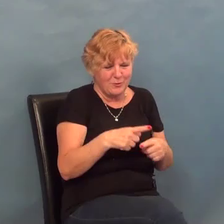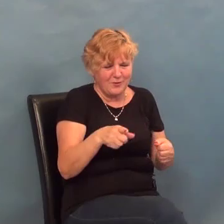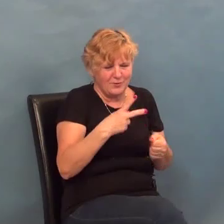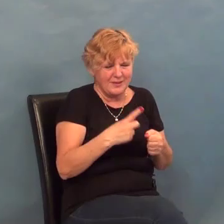Mam wolny.